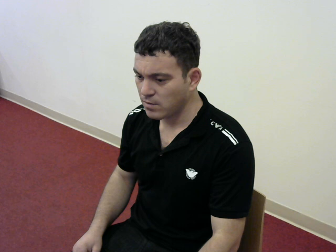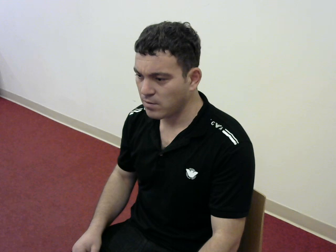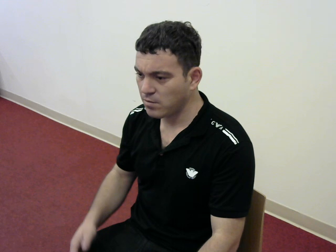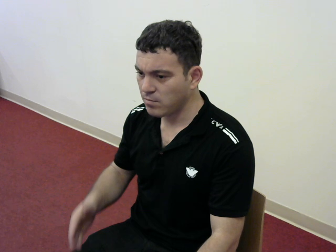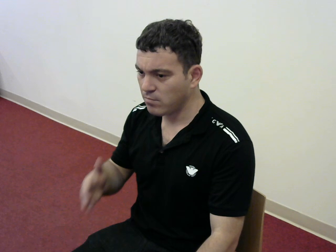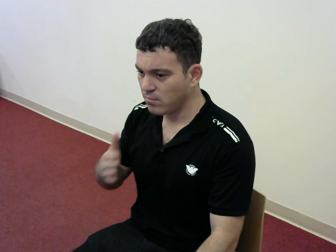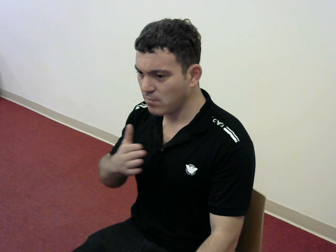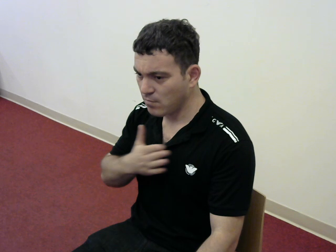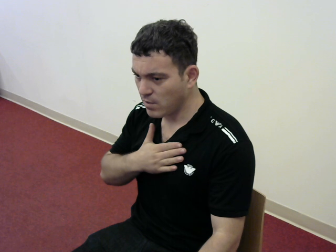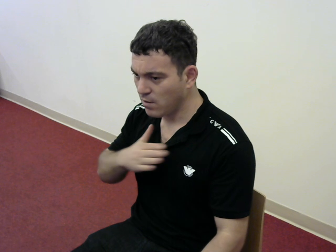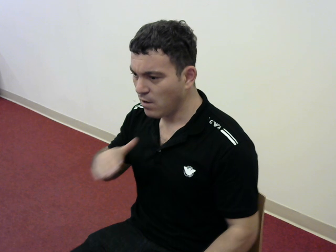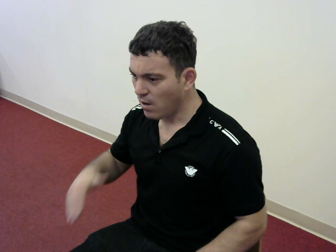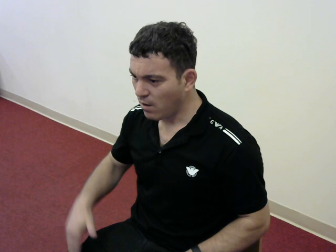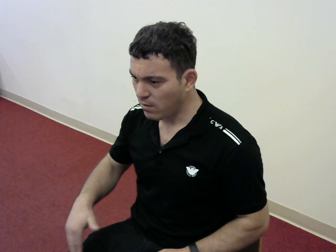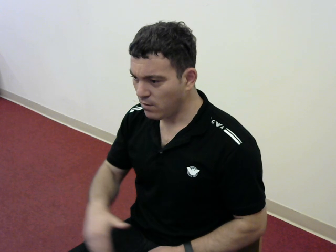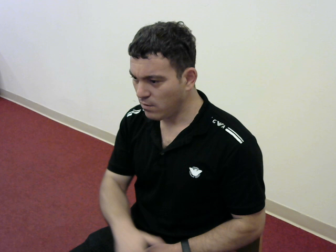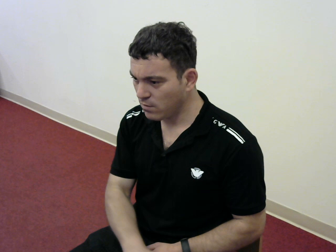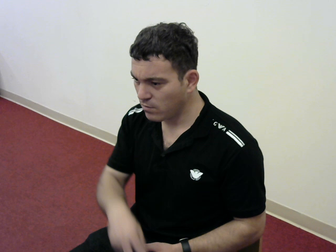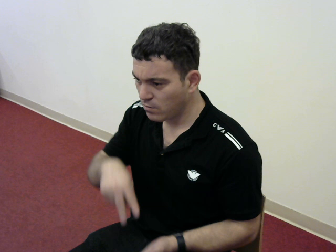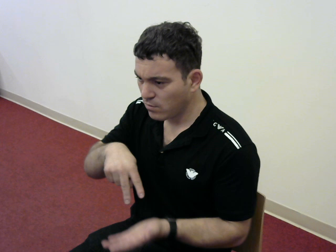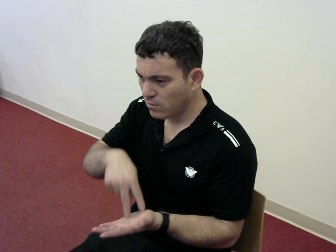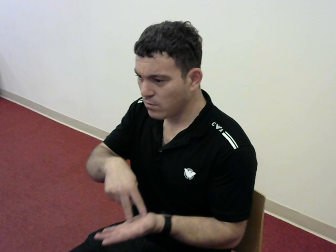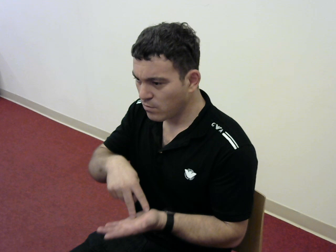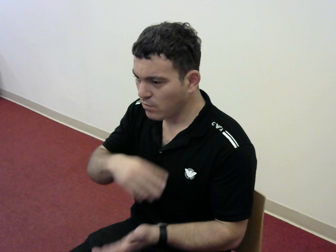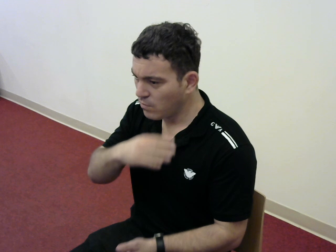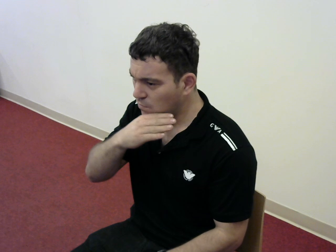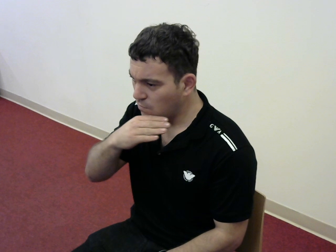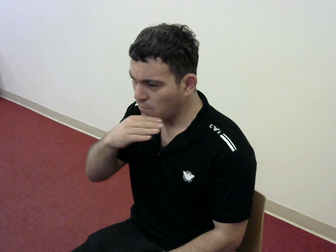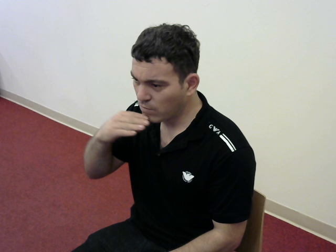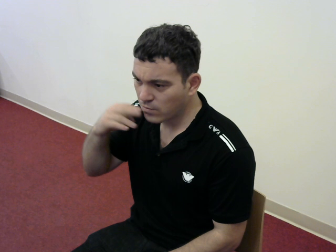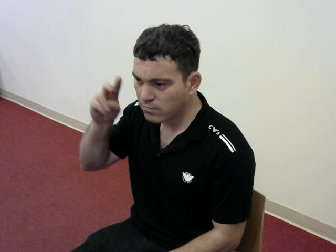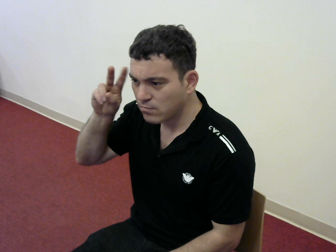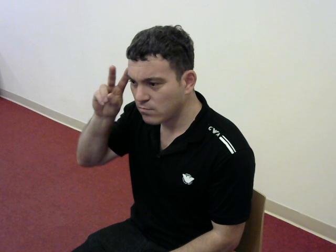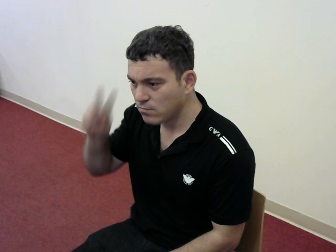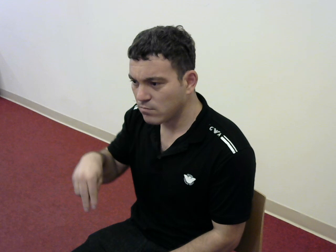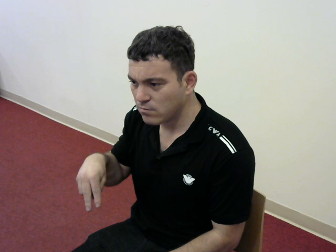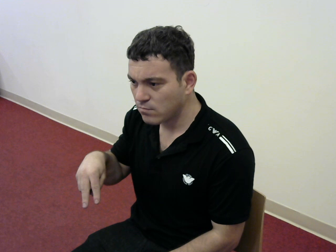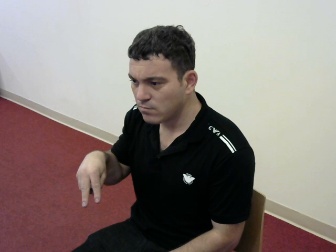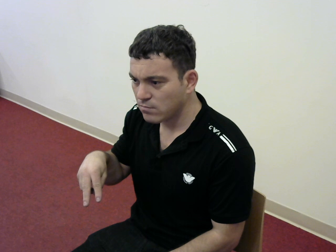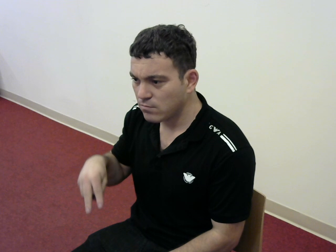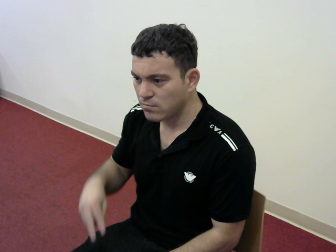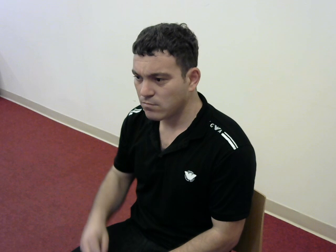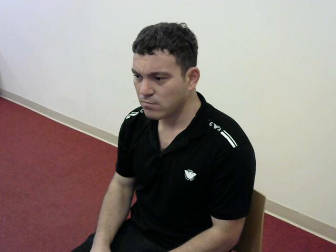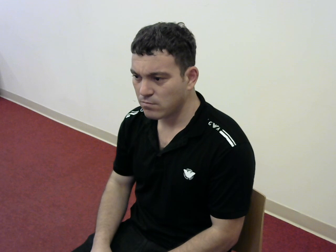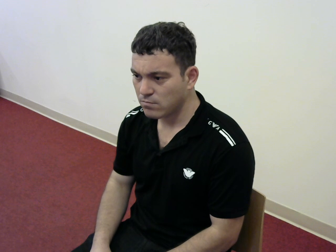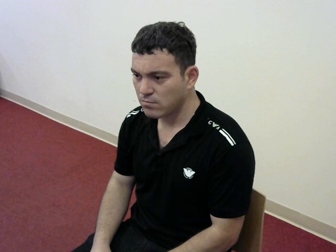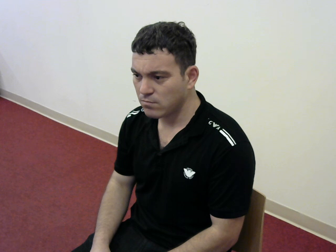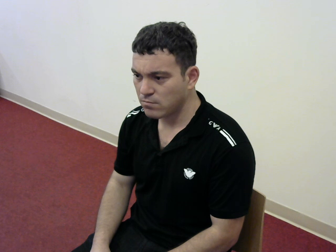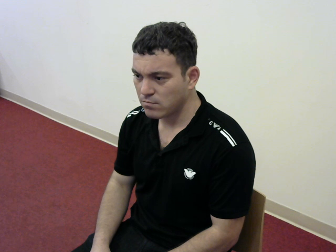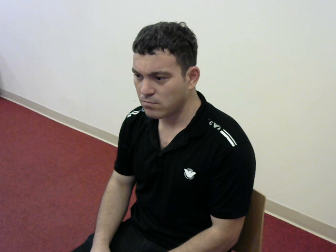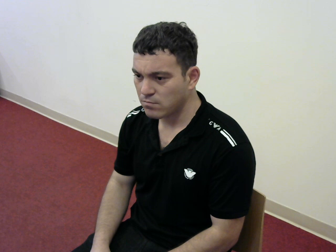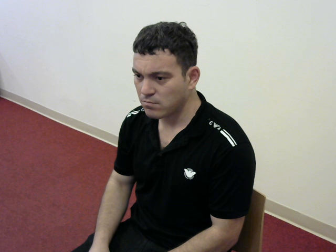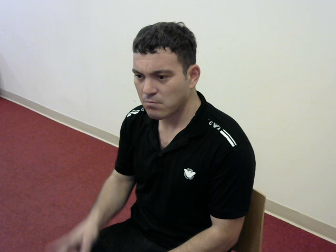Mən ayaq üstə çox dura bilmirəm